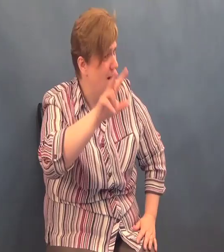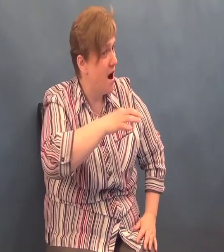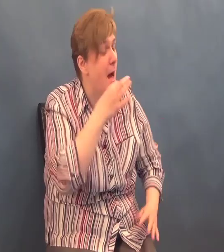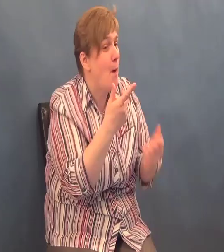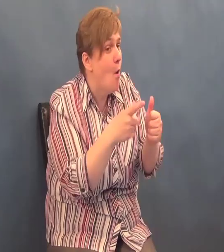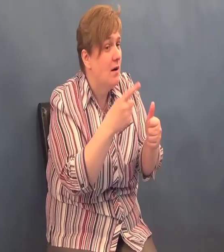Lepiej, bo po pierwsze...